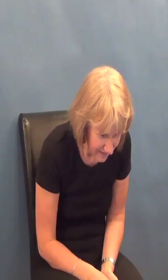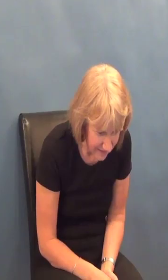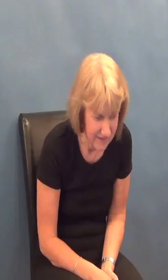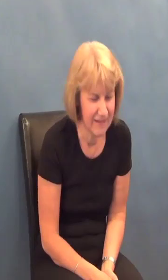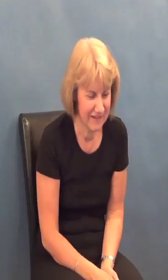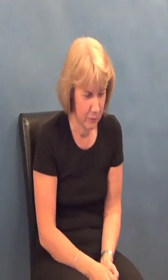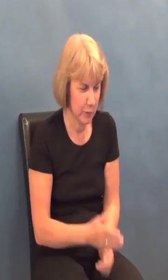Już wiem.